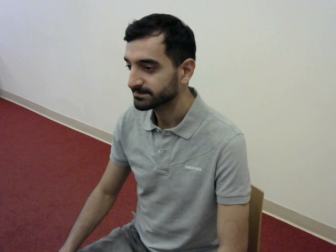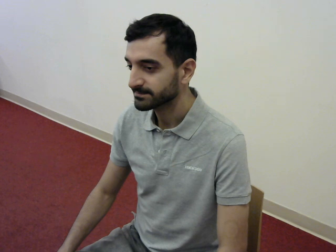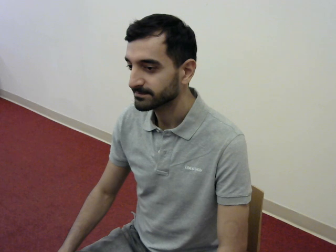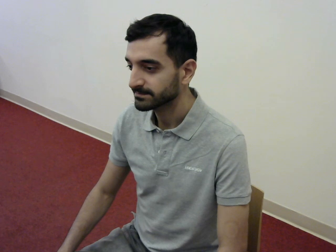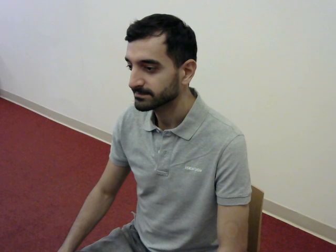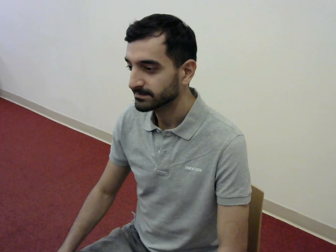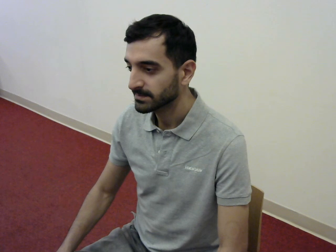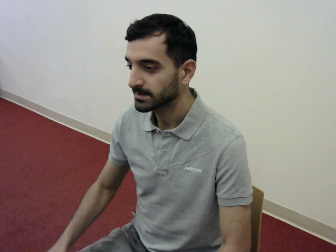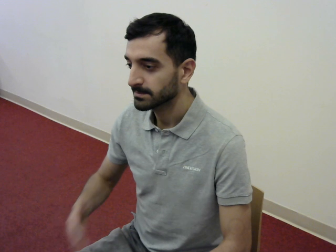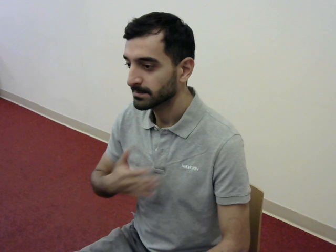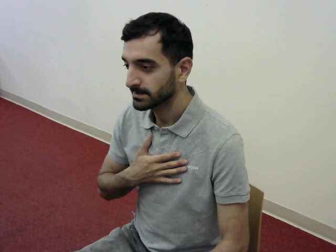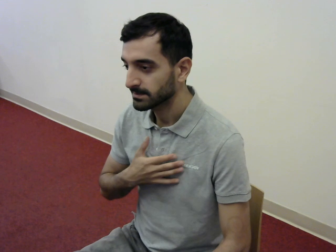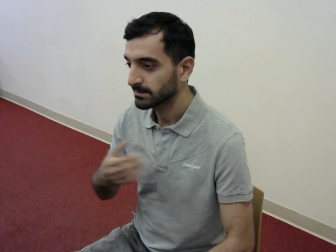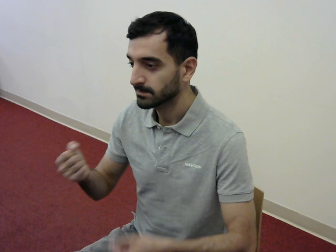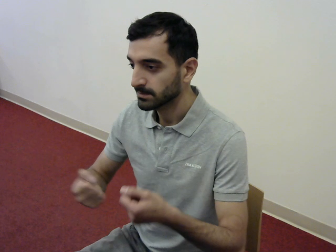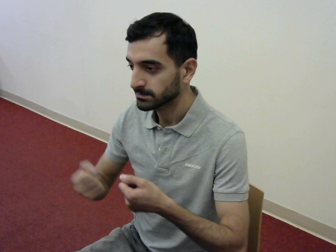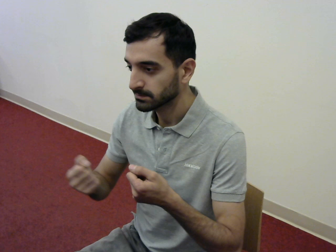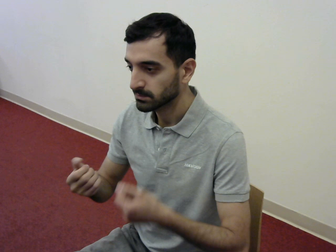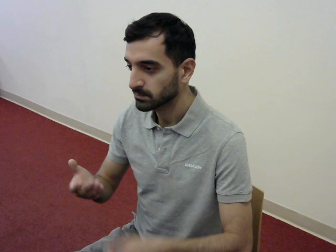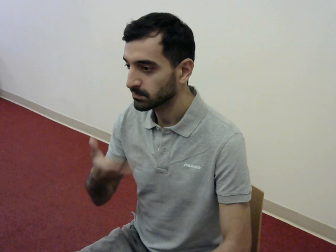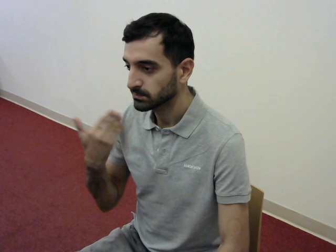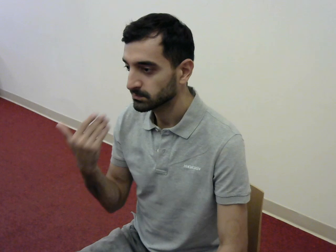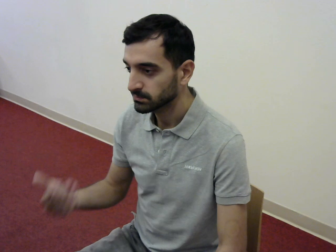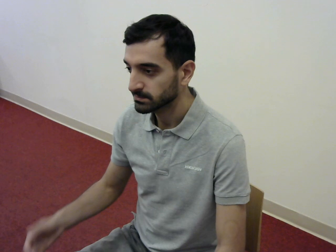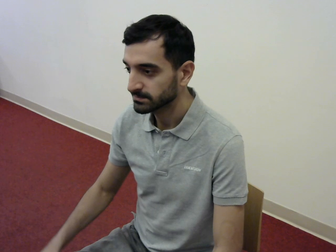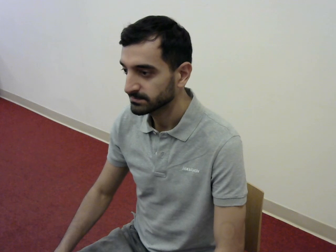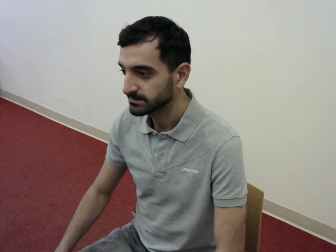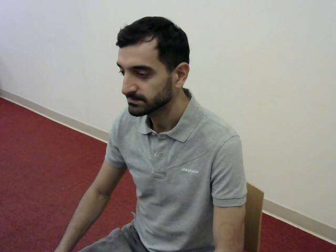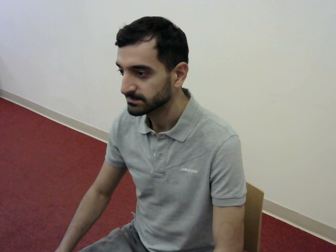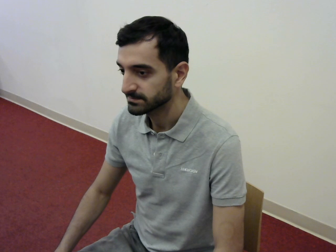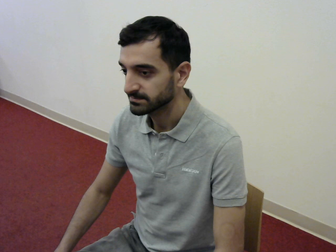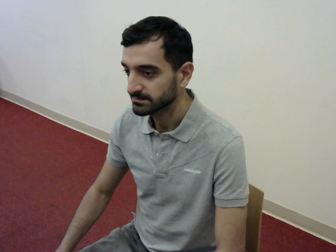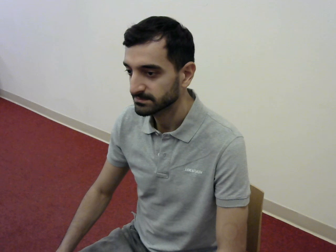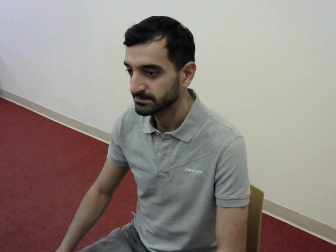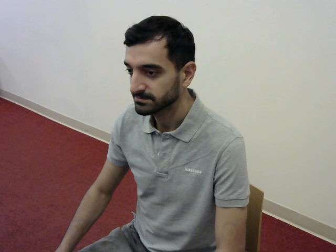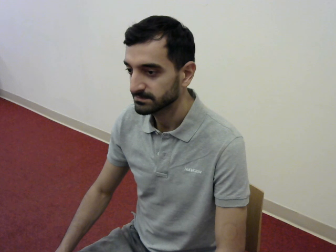Mənim avtomobilim yoxdur